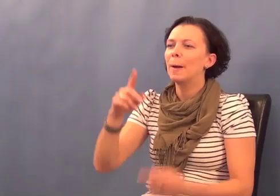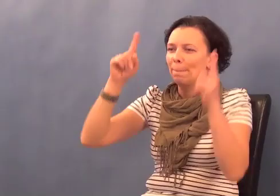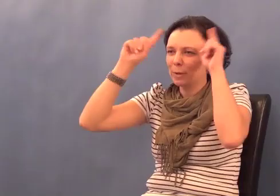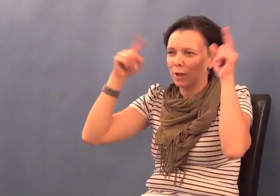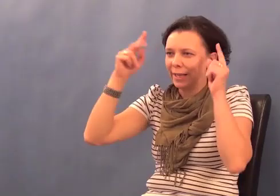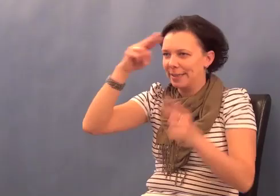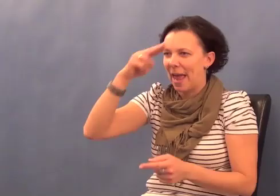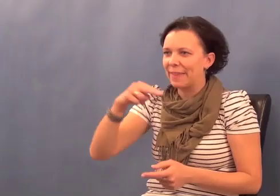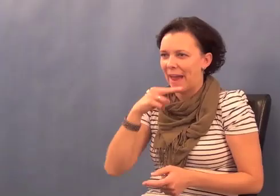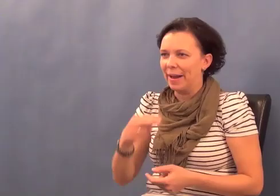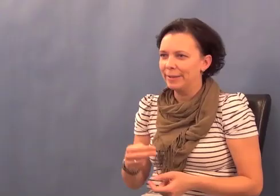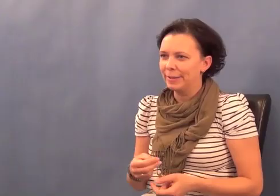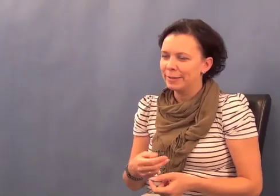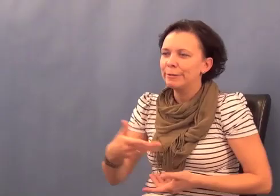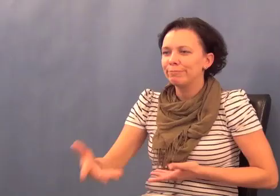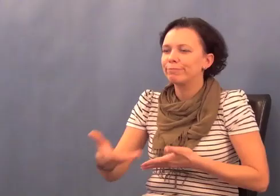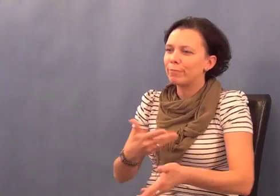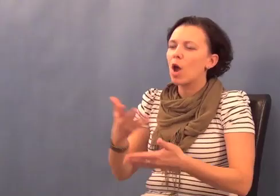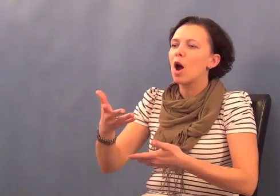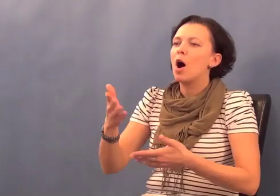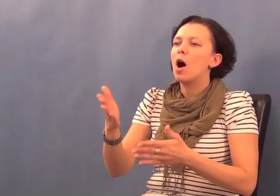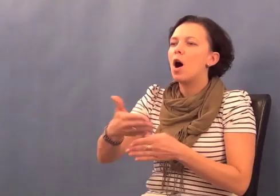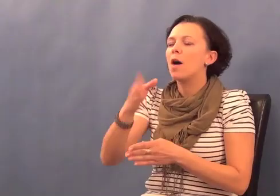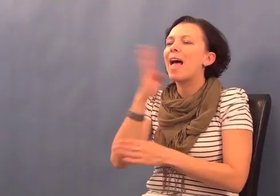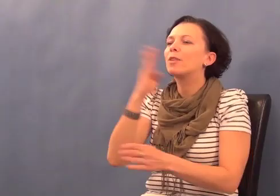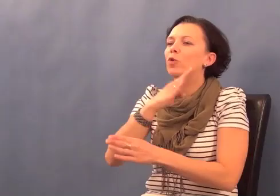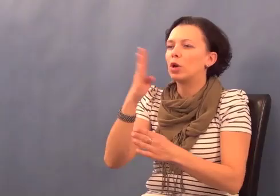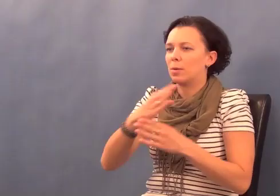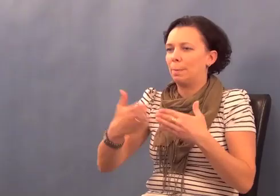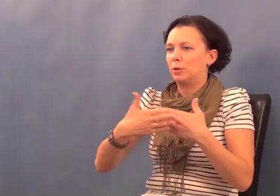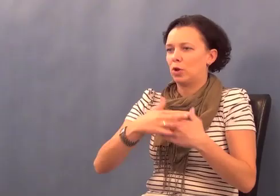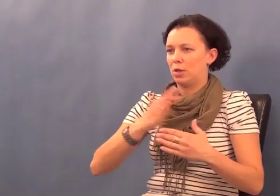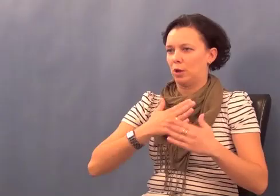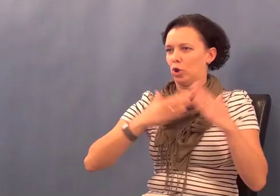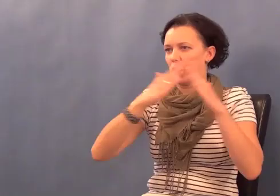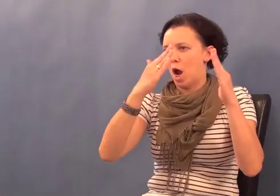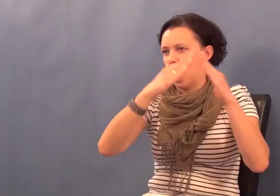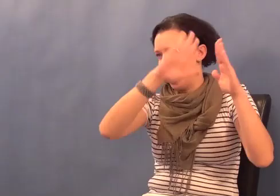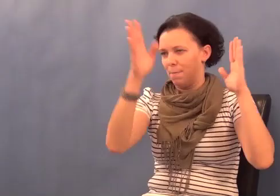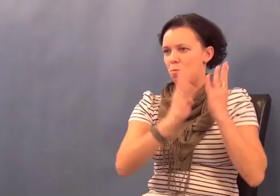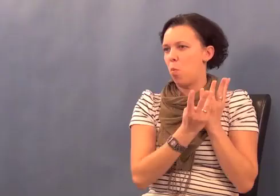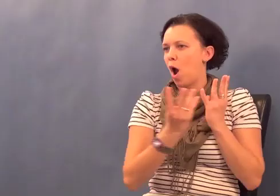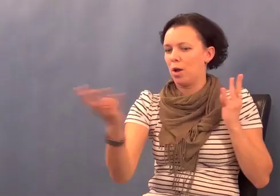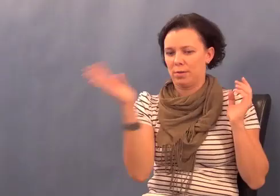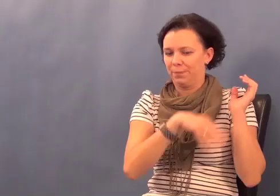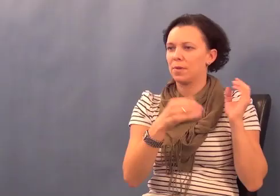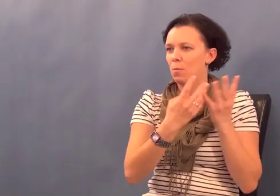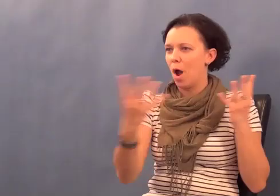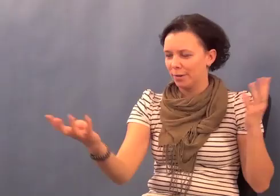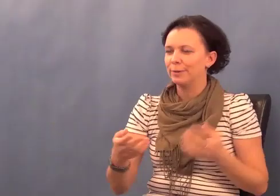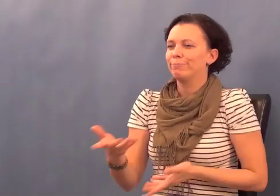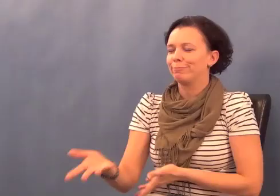Myszka tata idzie na podwórko, blisko jego domu jest płot.